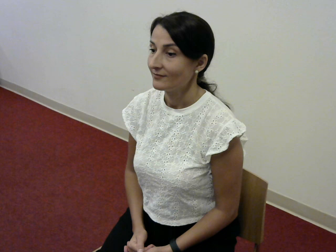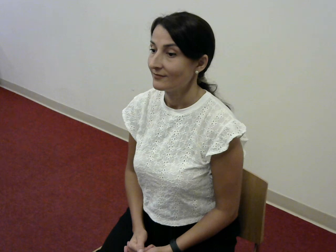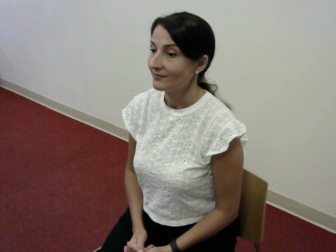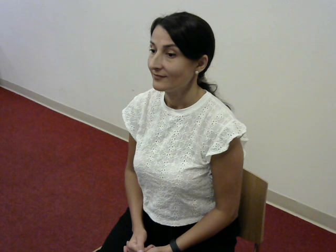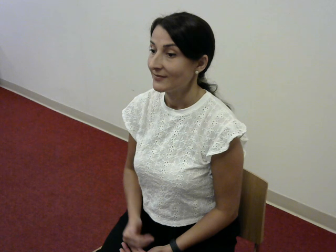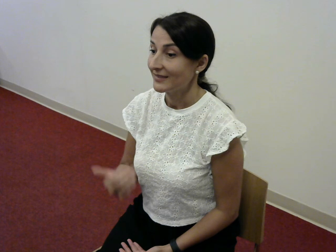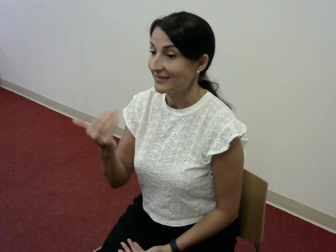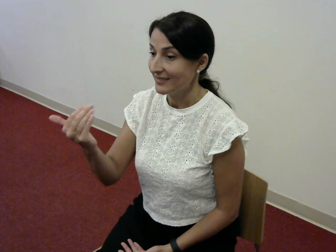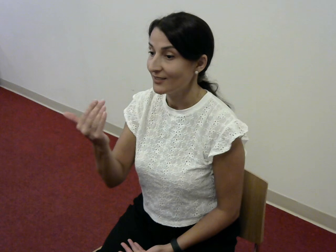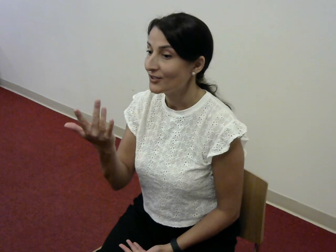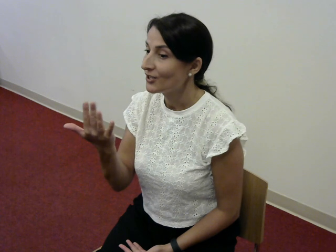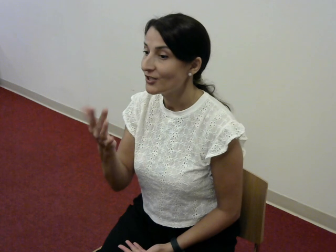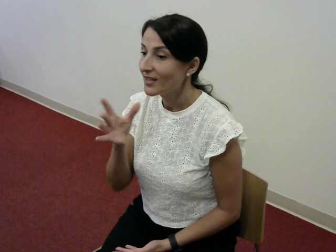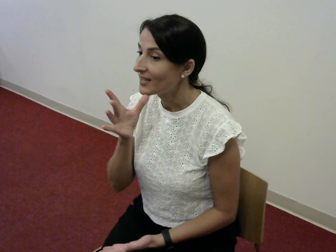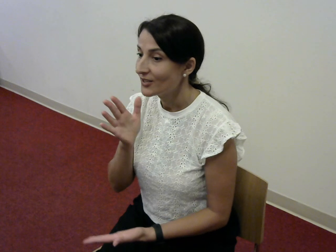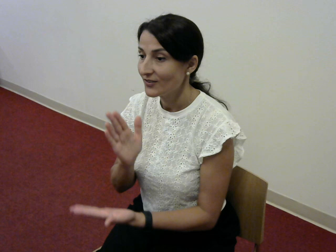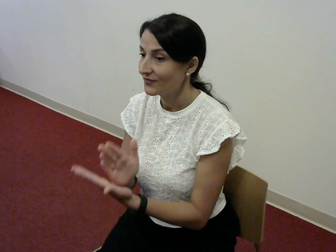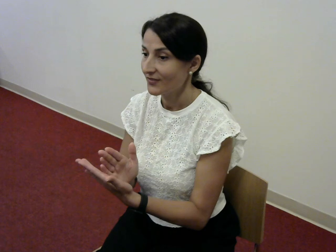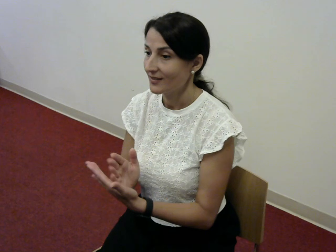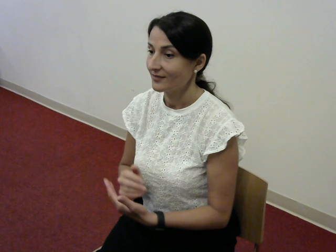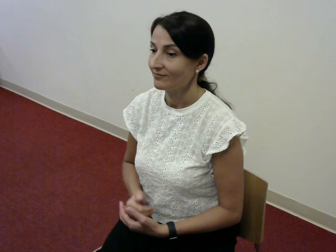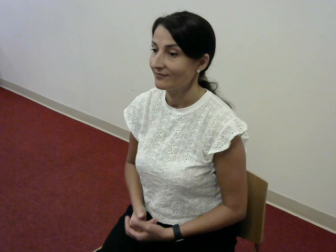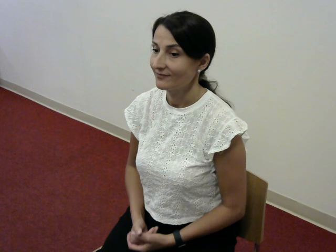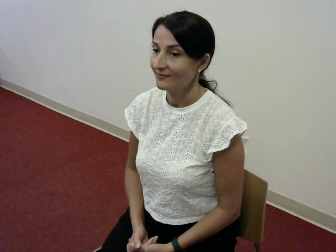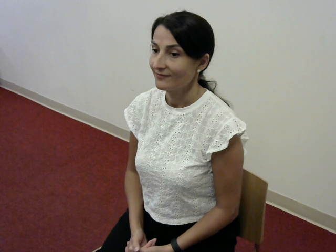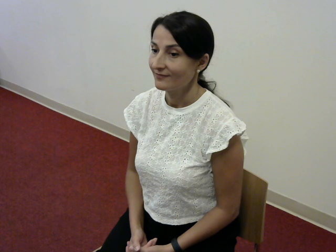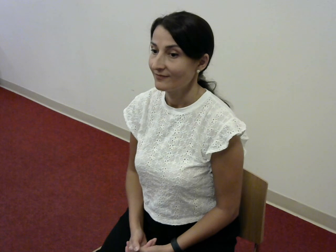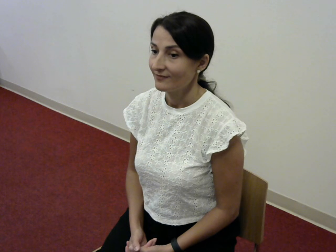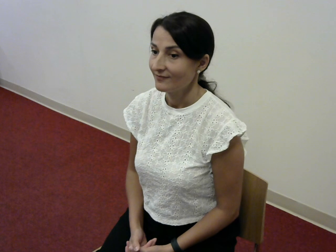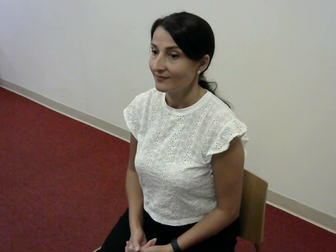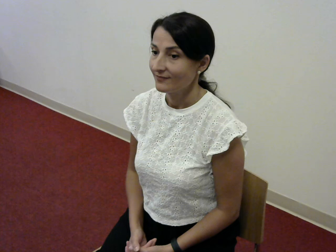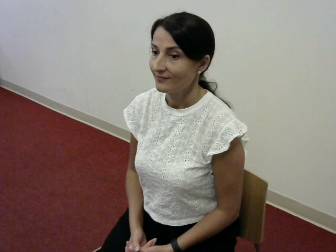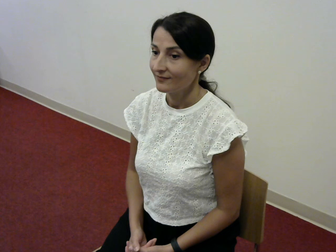Sizin neçə yaşınız var?